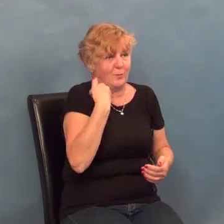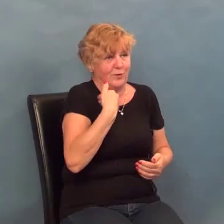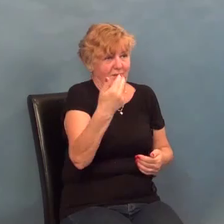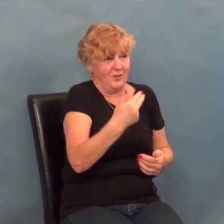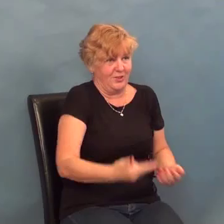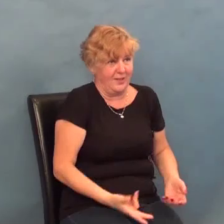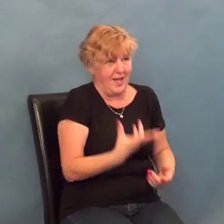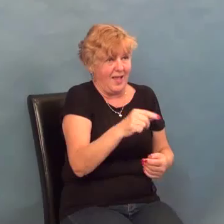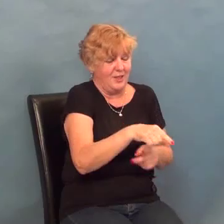A nie w środę.